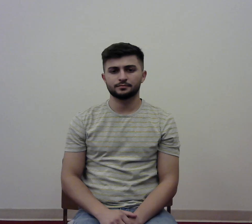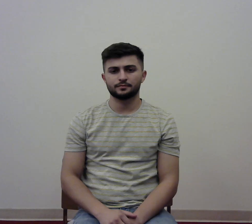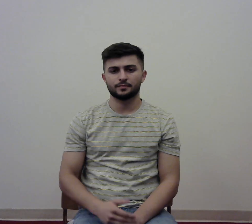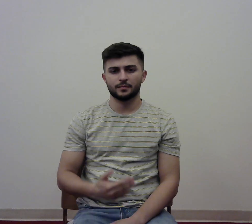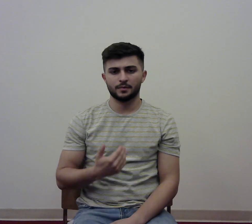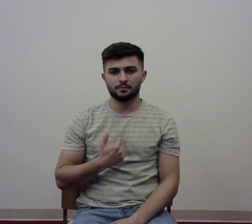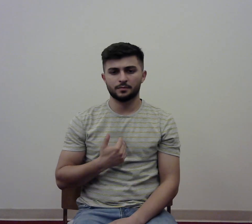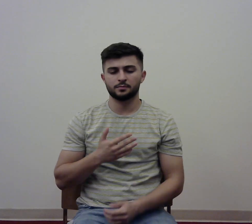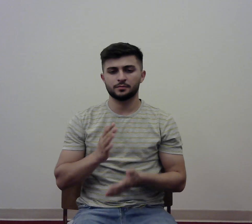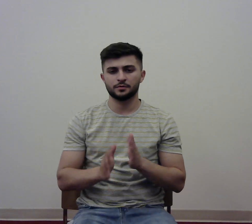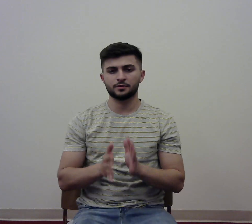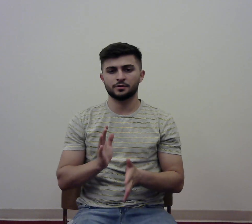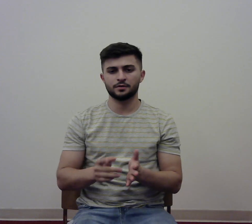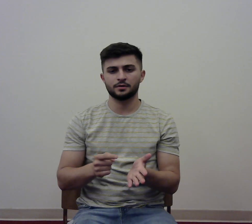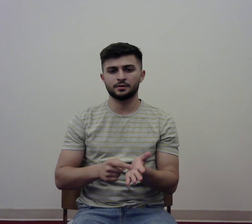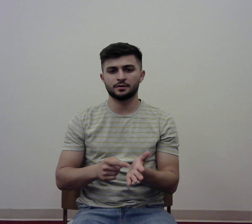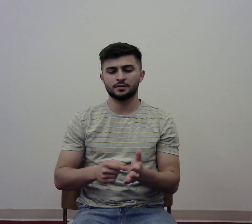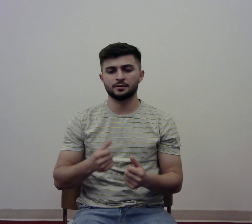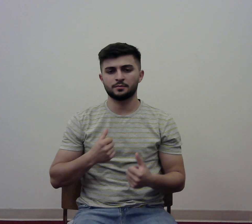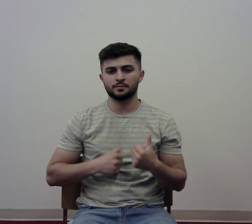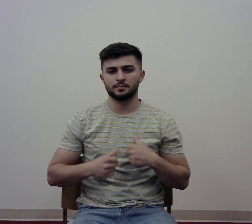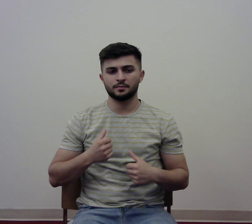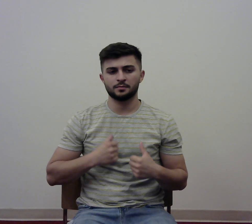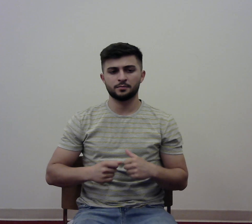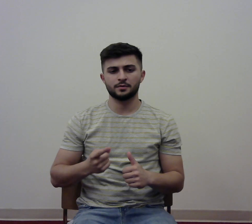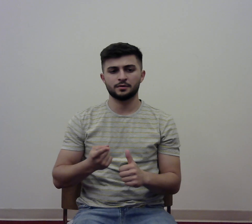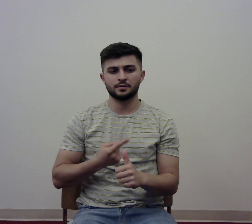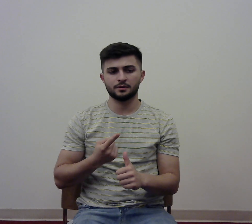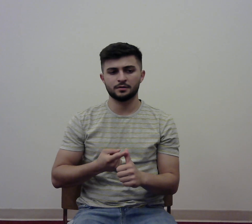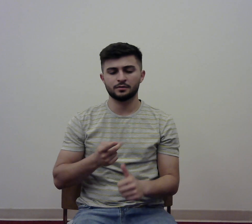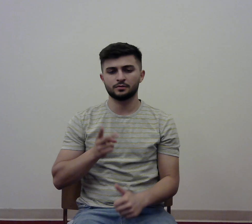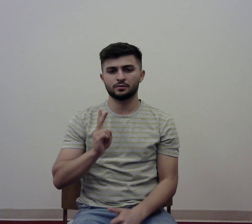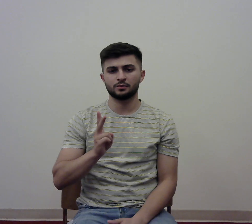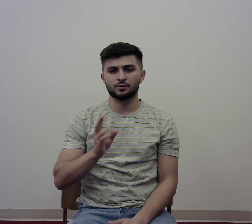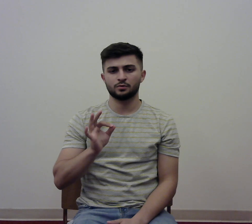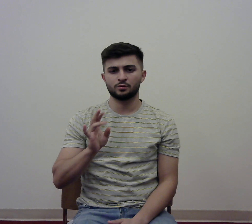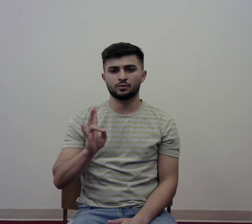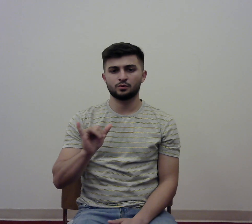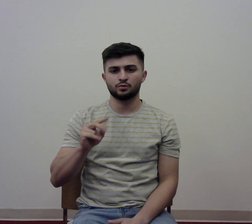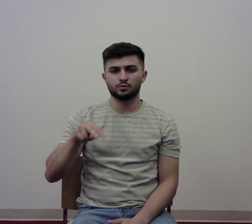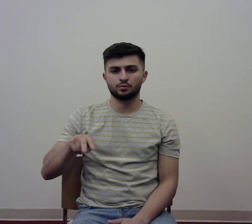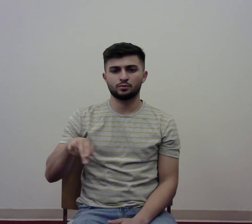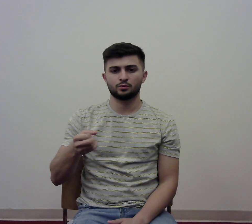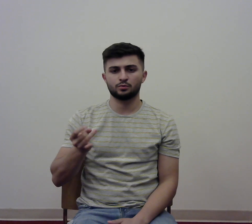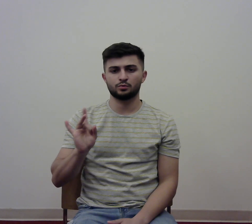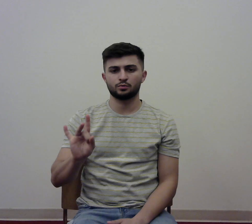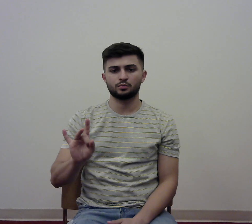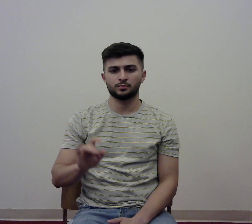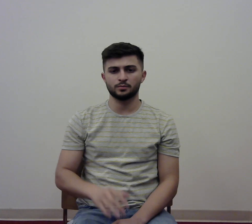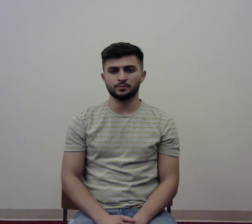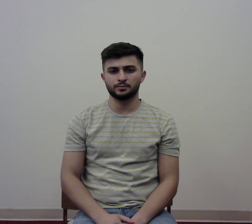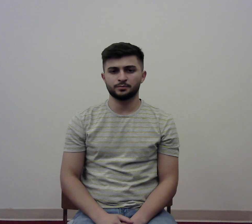Mənim işarə dili müəlliməmin adı Könüldür